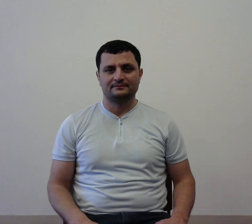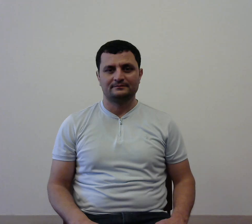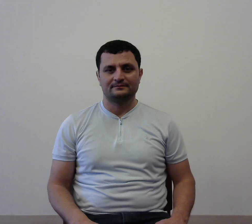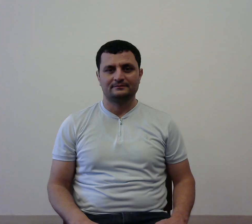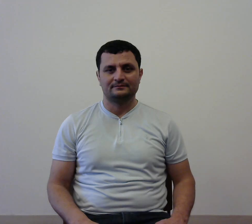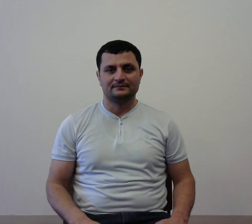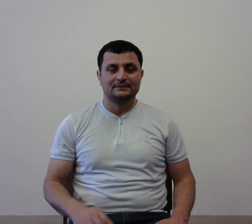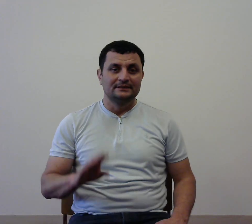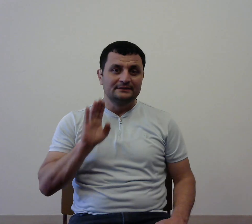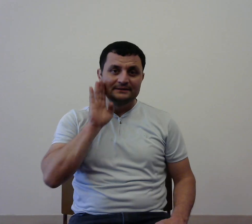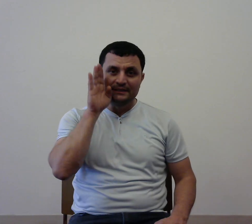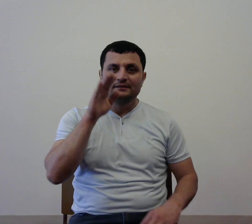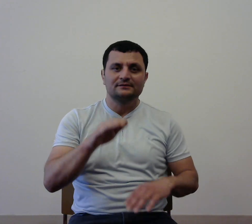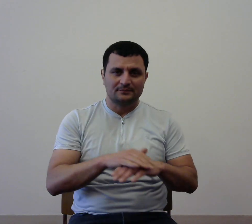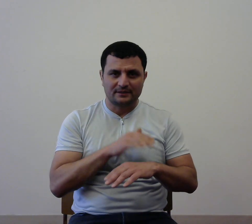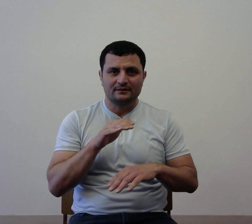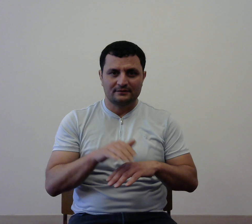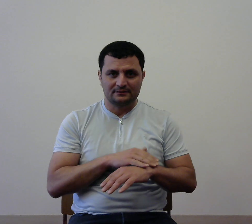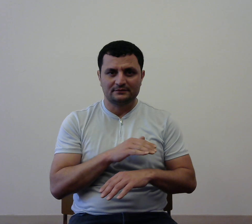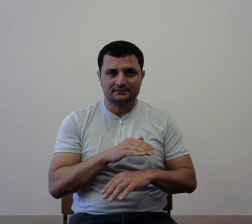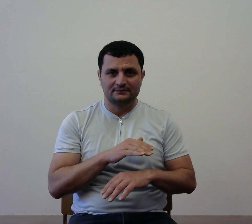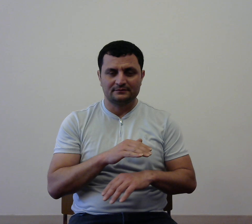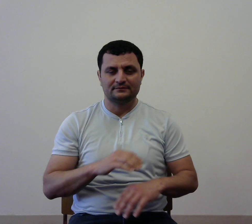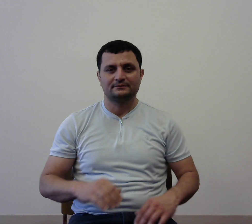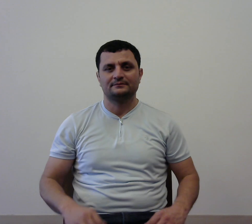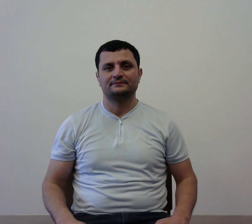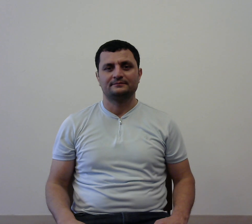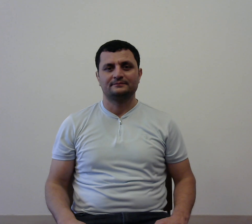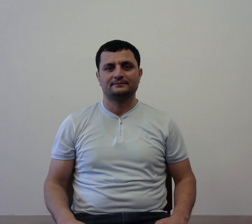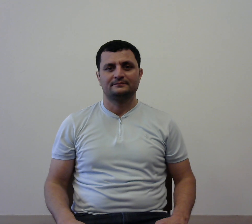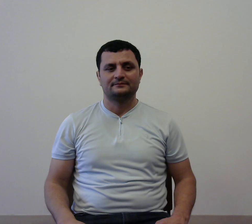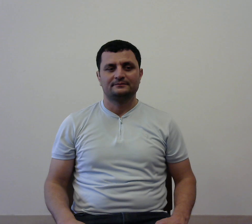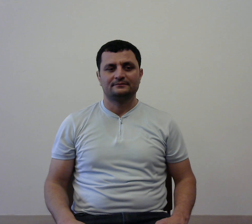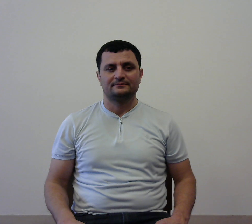Sabahınız xeyir